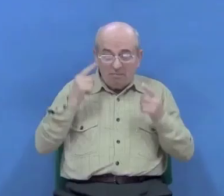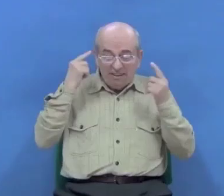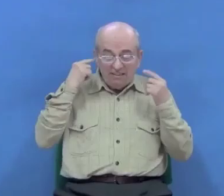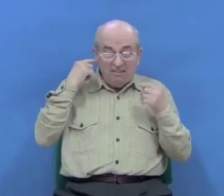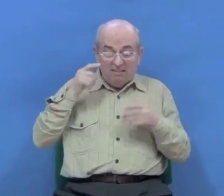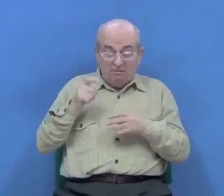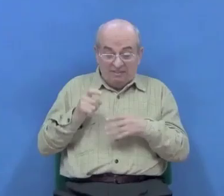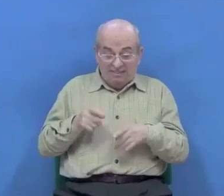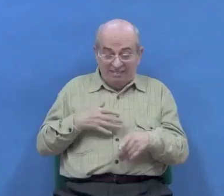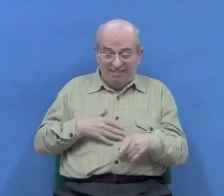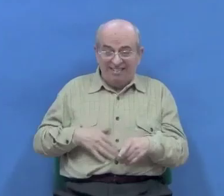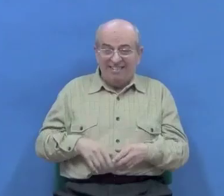Myszka Miki słyszy budzik.